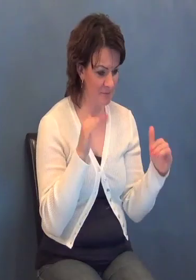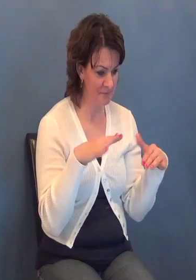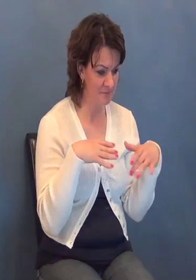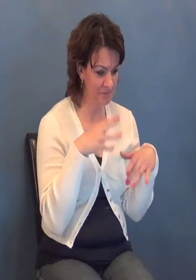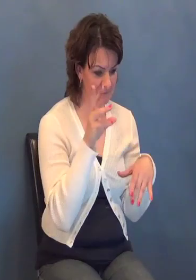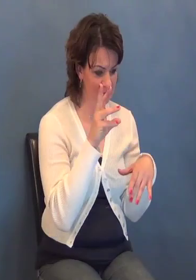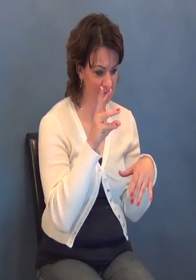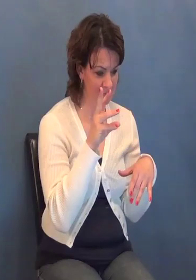Wolne, może być, wolne.